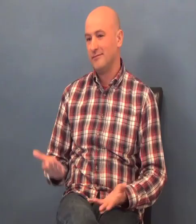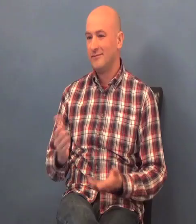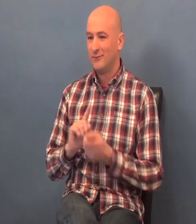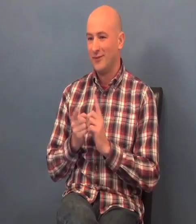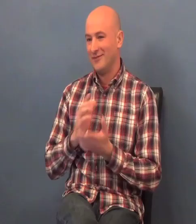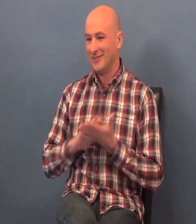Nie spotkamy się.